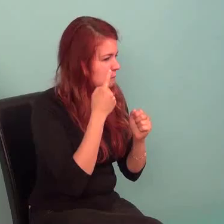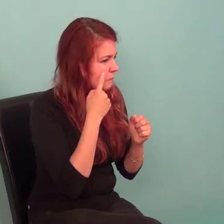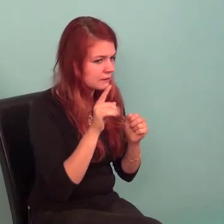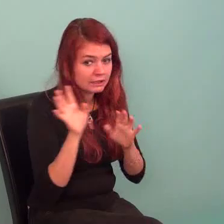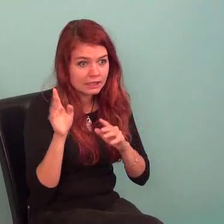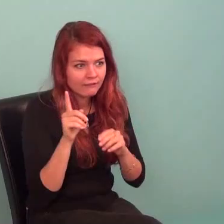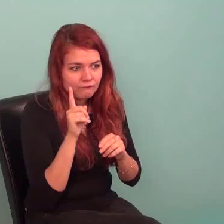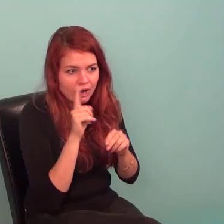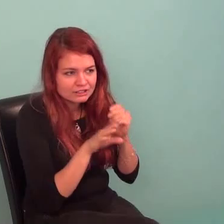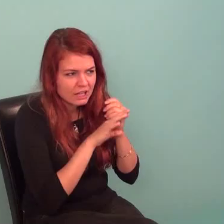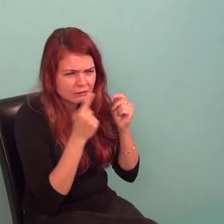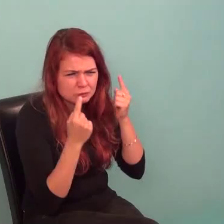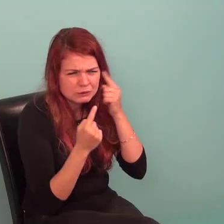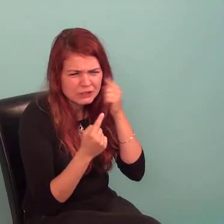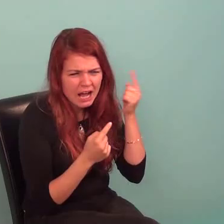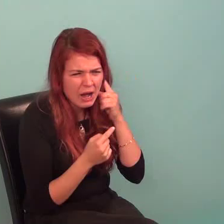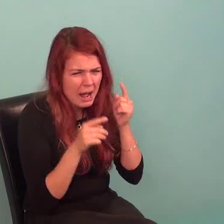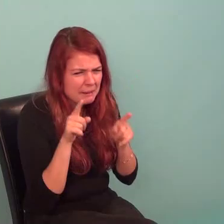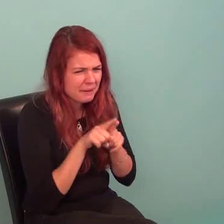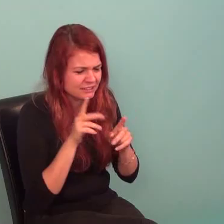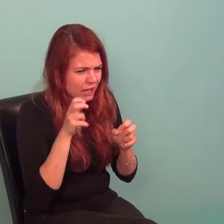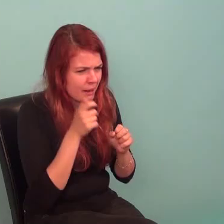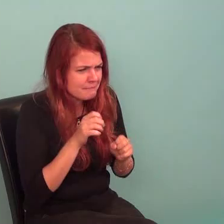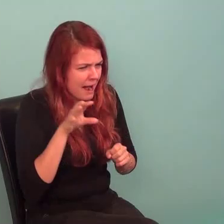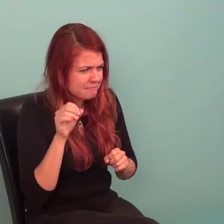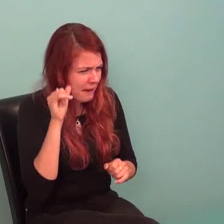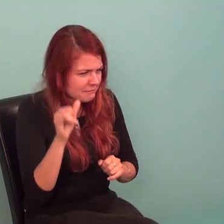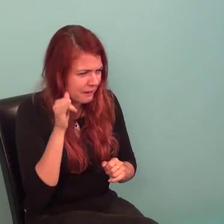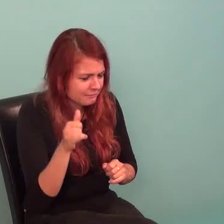Mówi do psa, żeby poczekał, bo on słyszał w drzewie coś jakby dźwięk, który wydaje żaba.